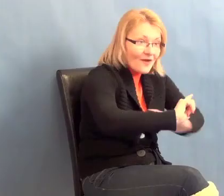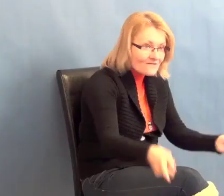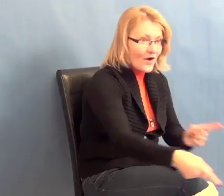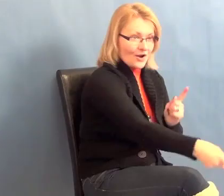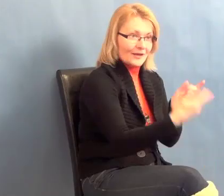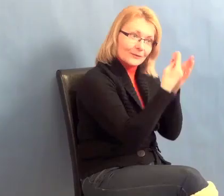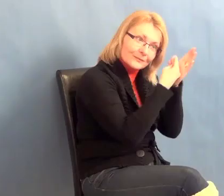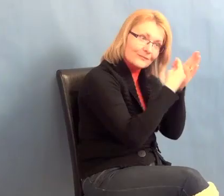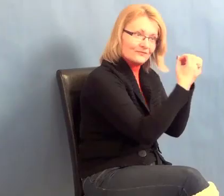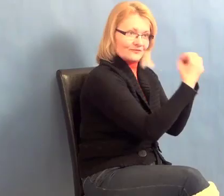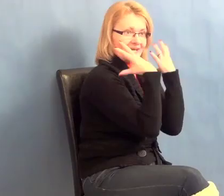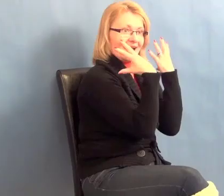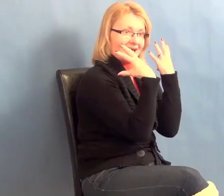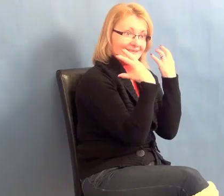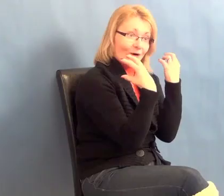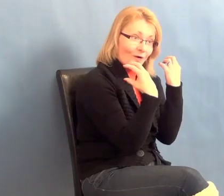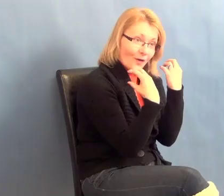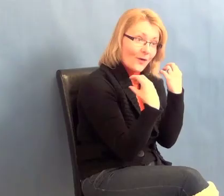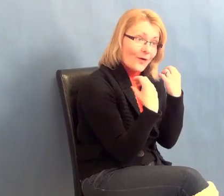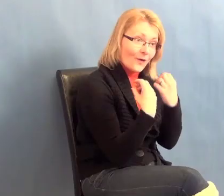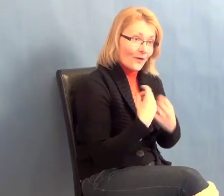Jest rysunek wyjaśniający, że nie wolno.